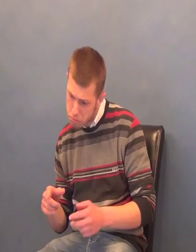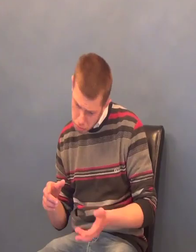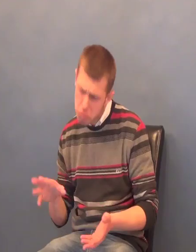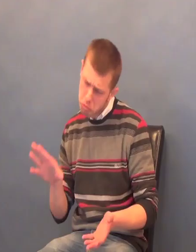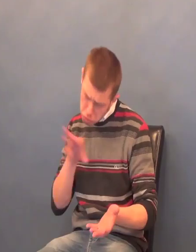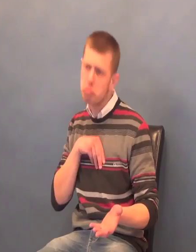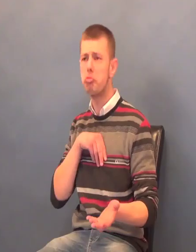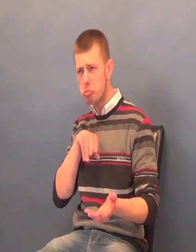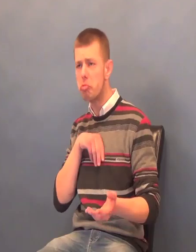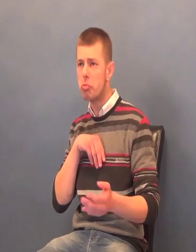Można, można.